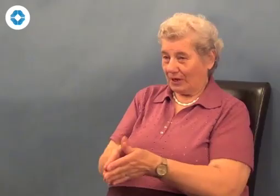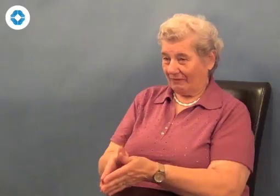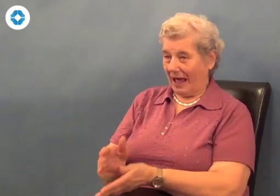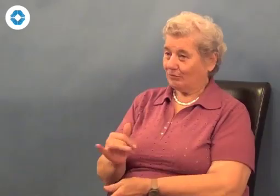To jak?